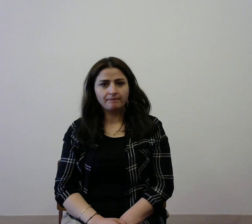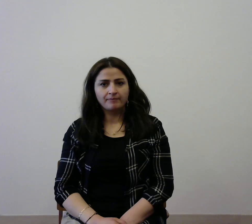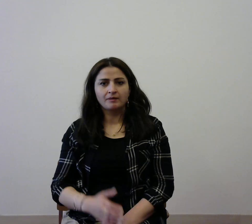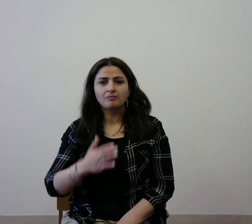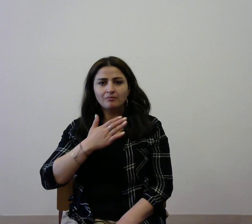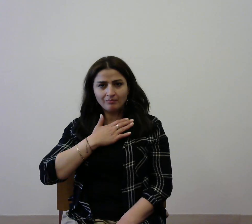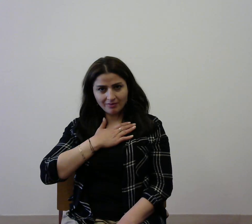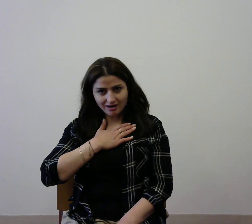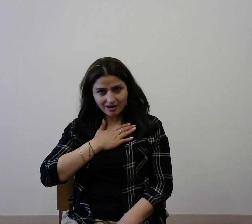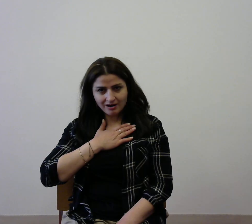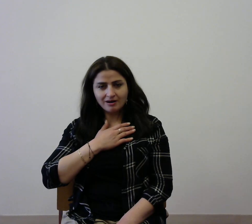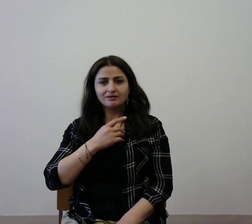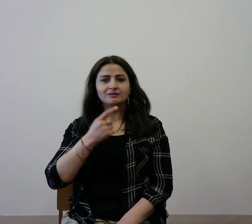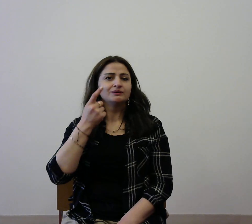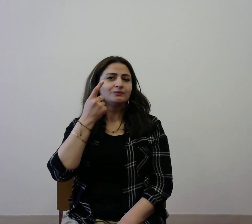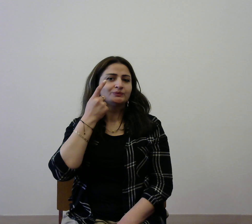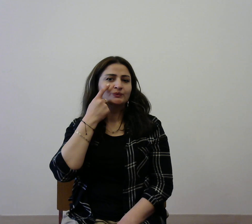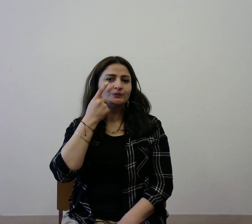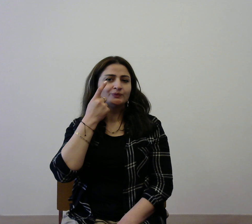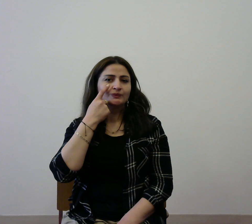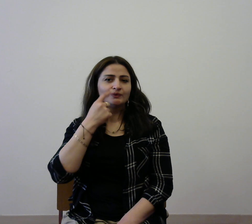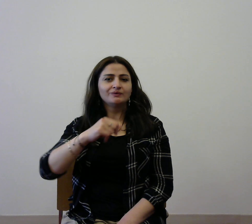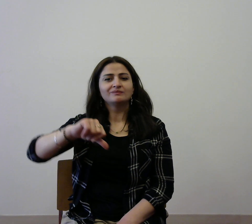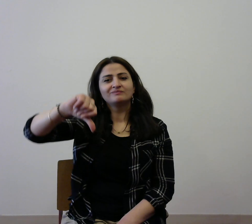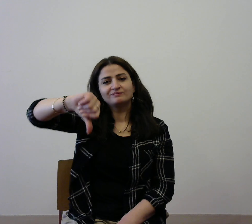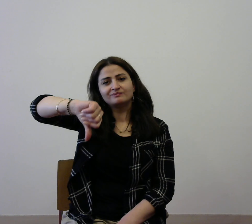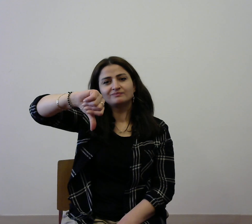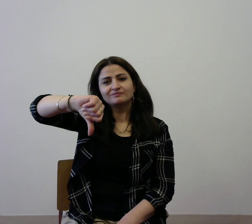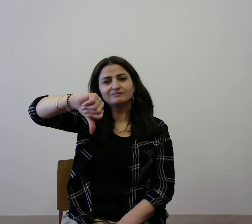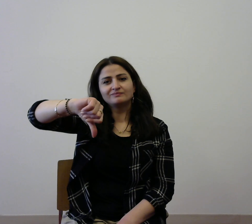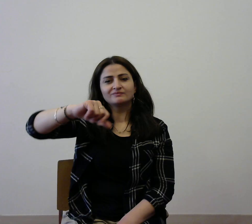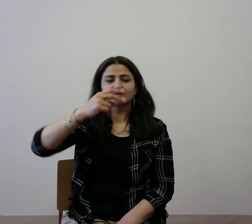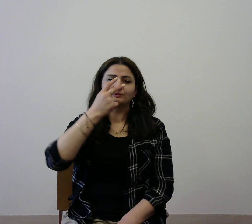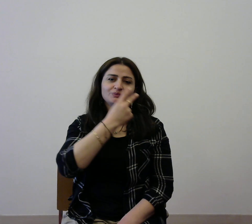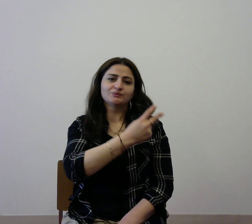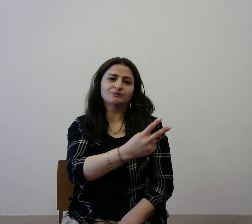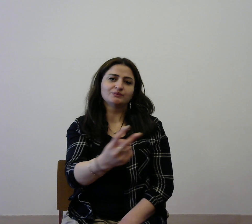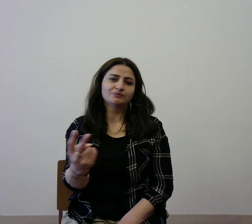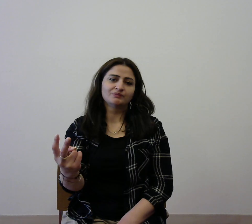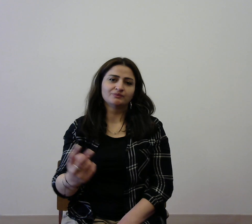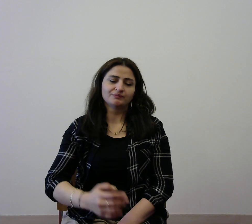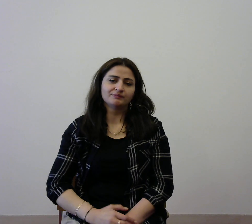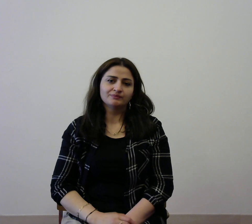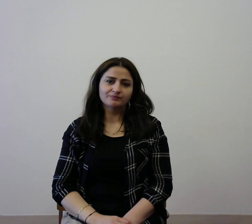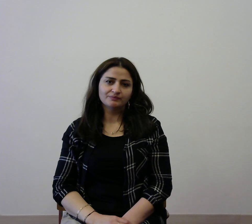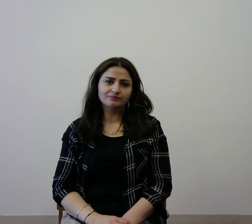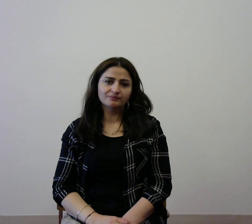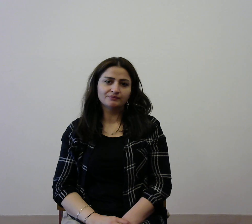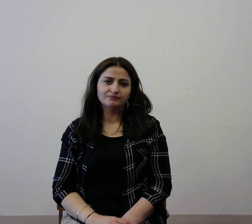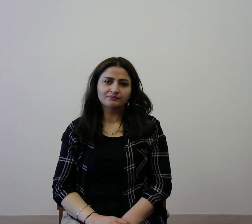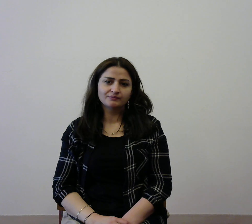Mənim gözüm pis görür